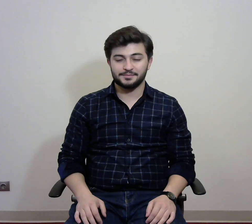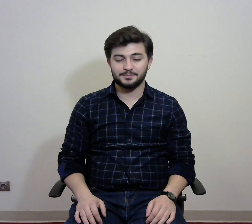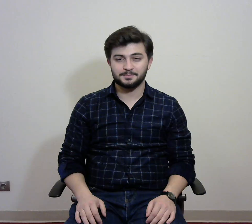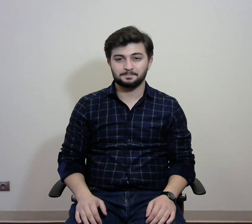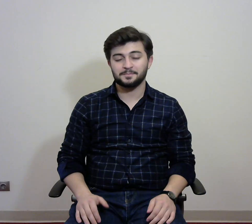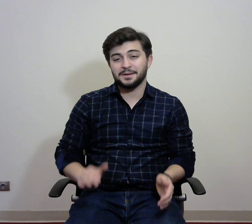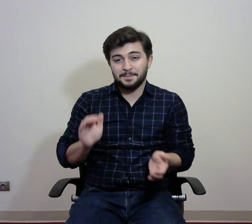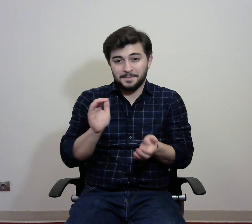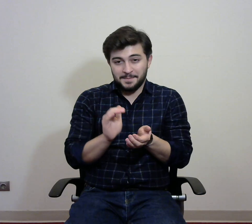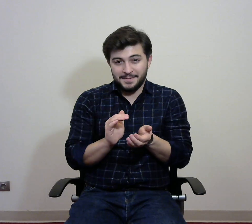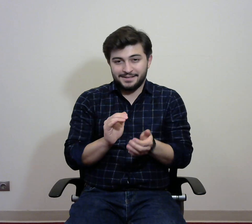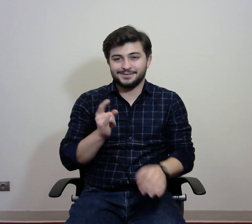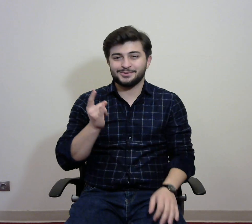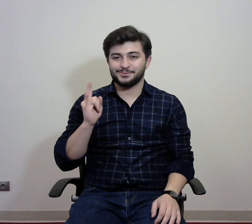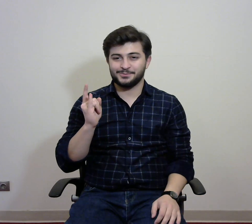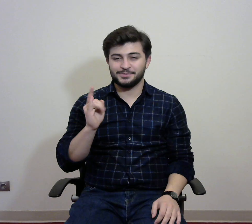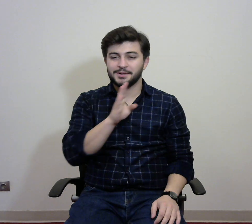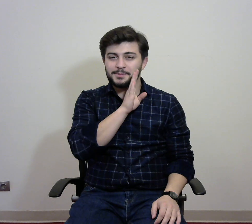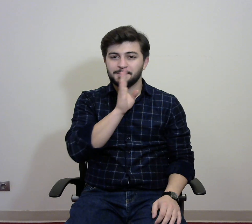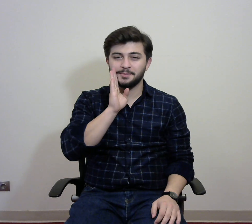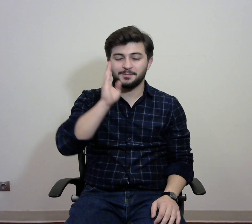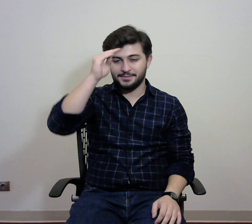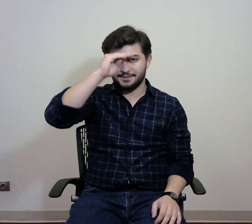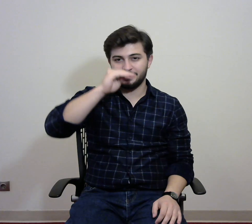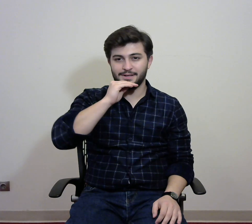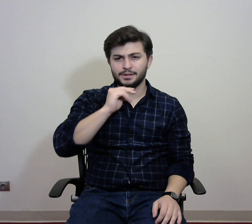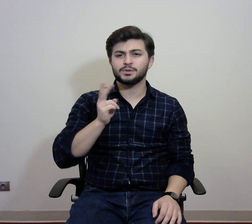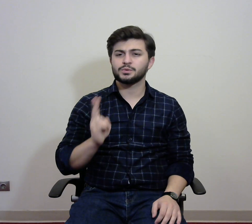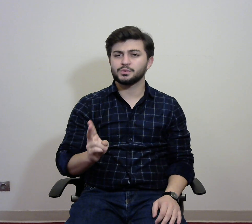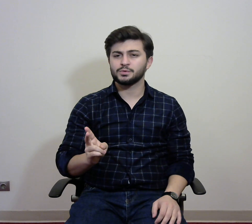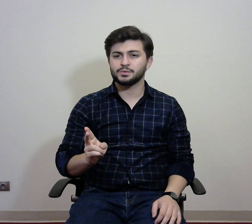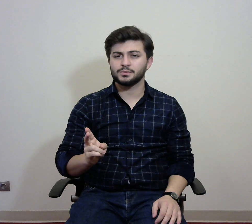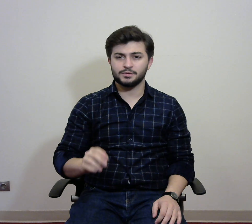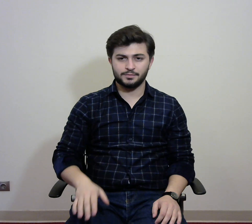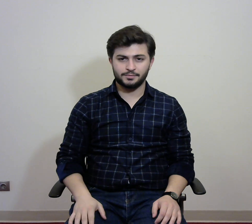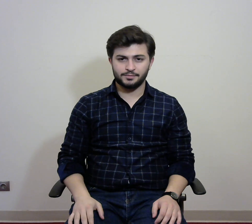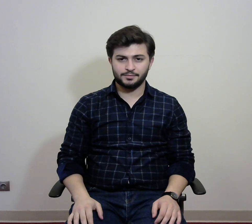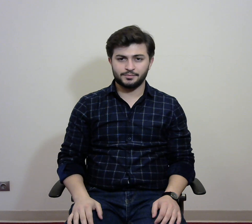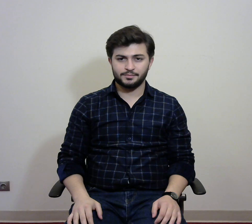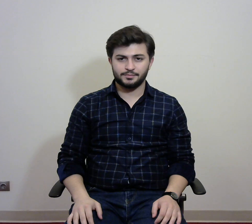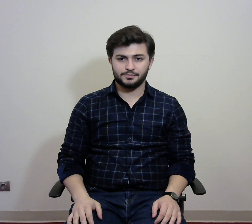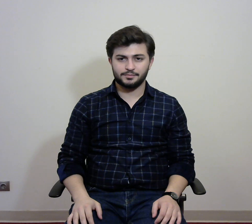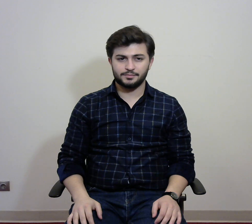Körpə uşağın valideyni kimdir?